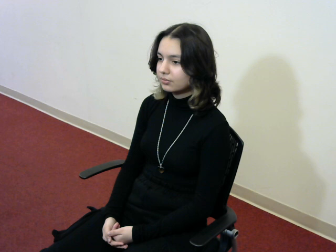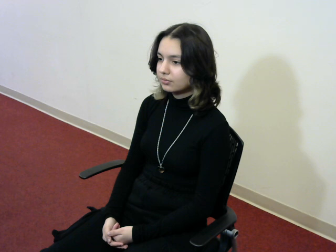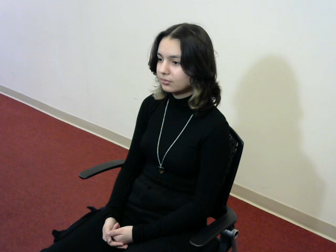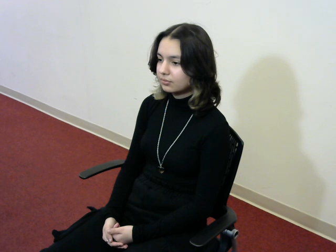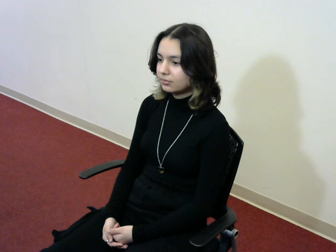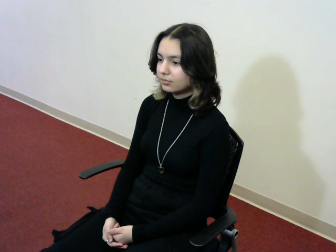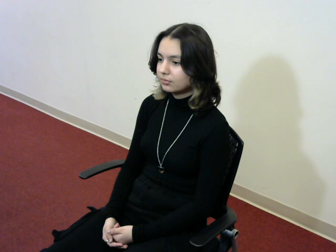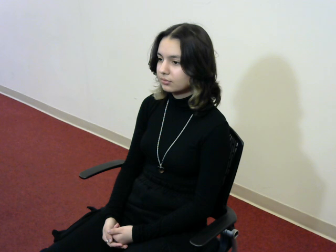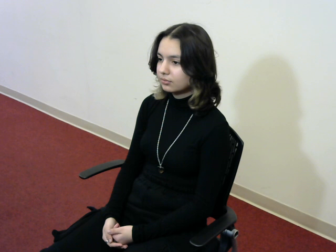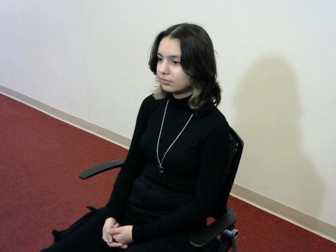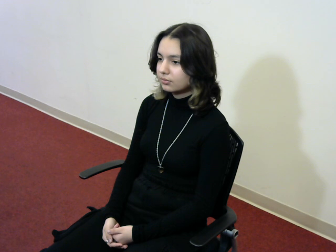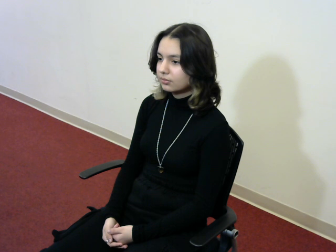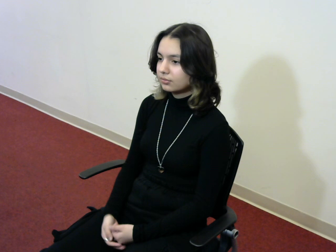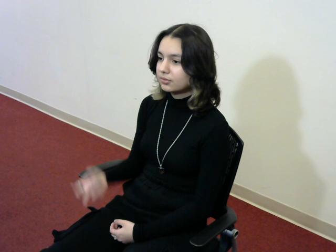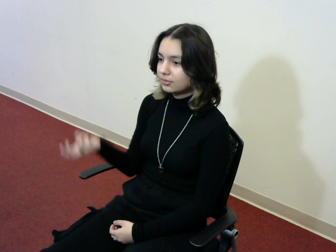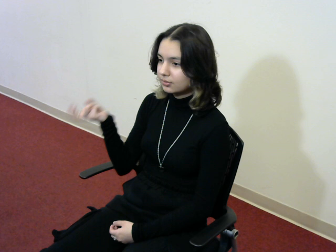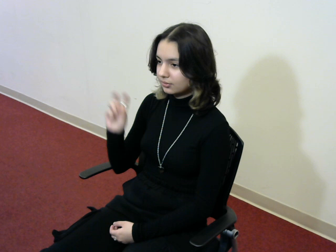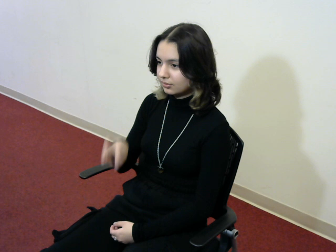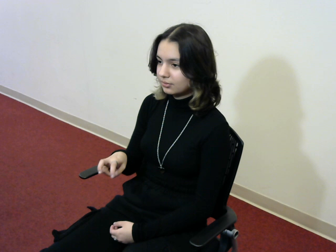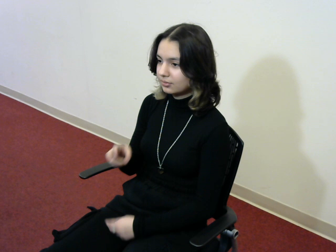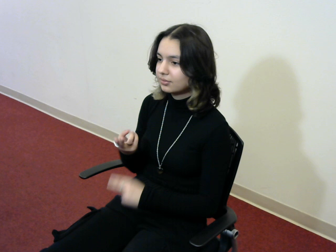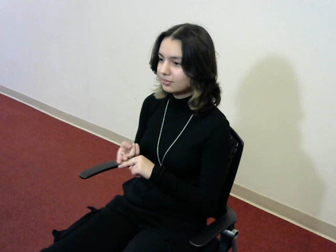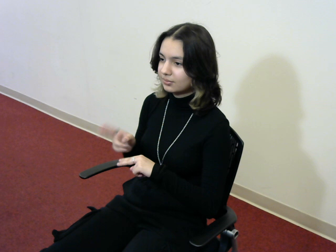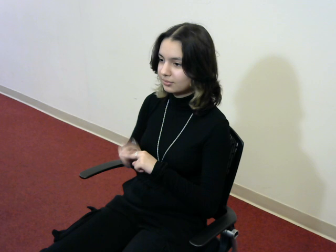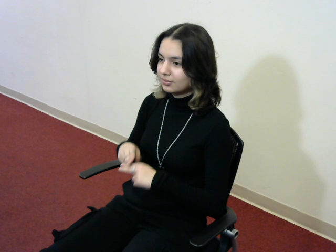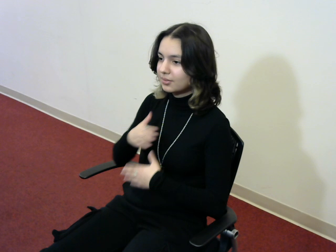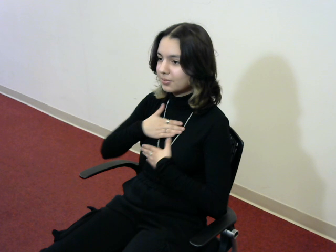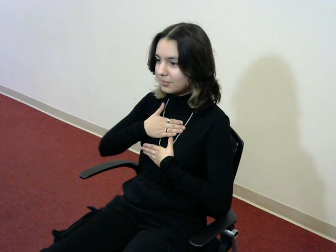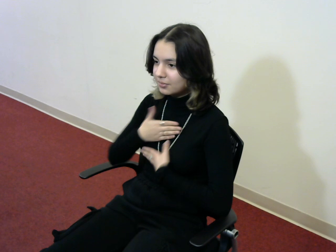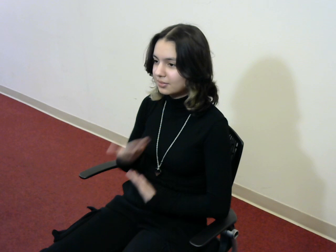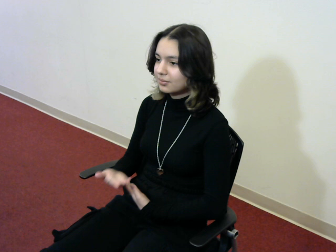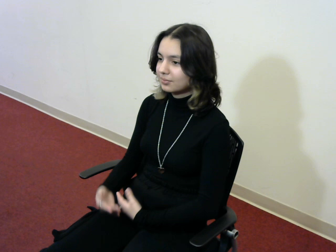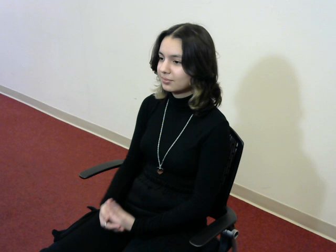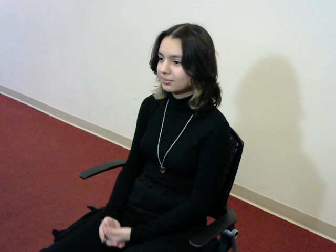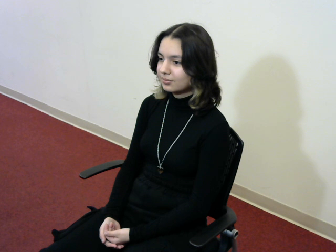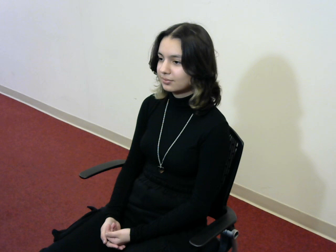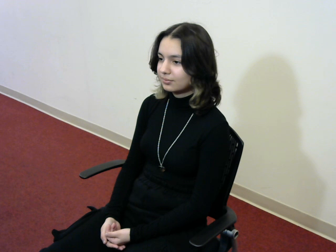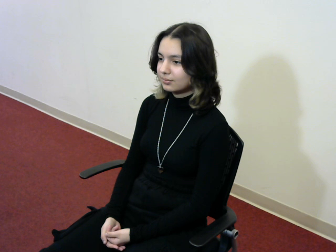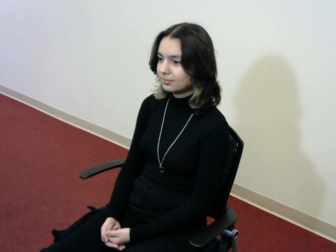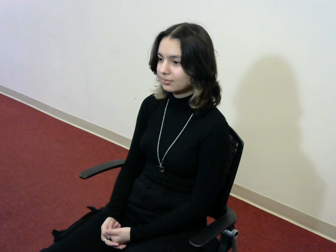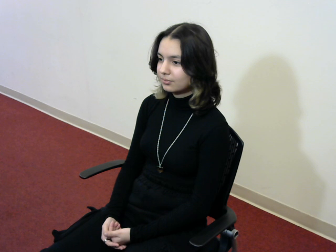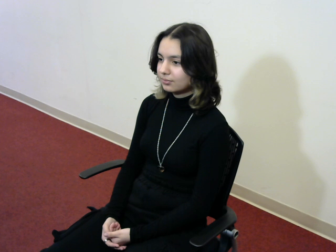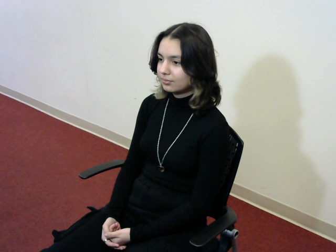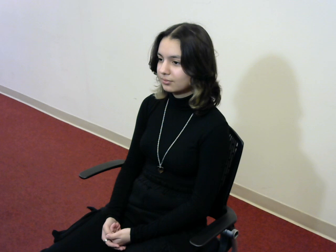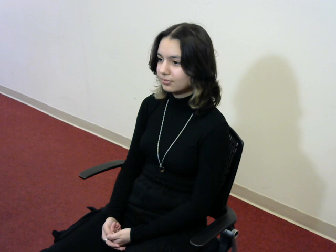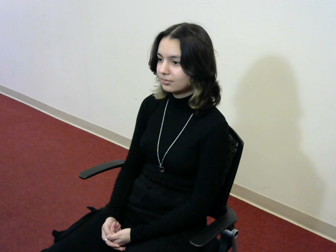Gəldiyinizə görə minnətdaram